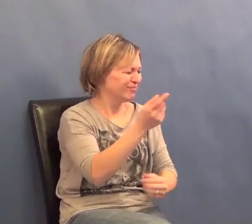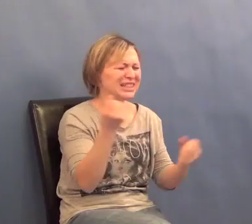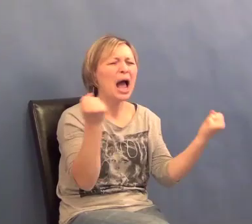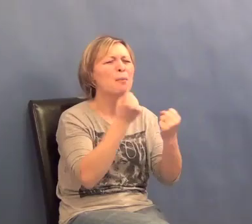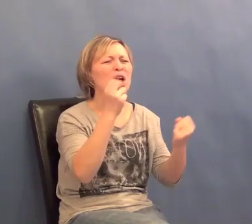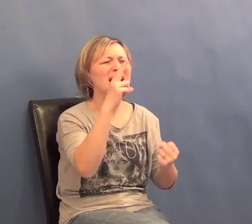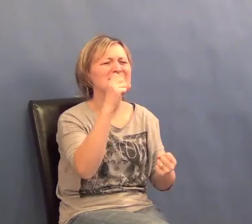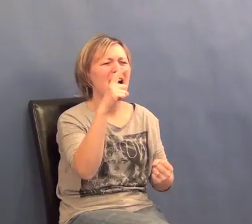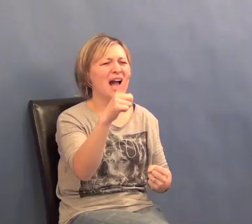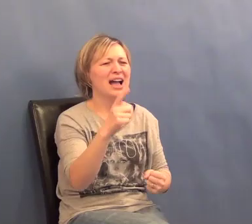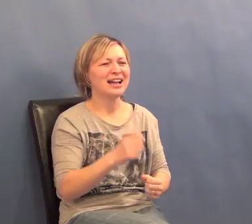Za dużo kalorii.